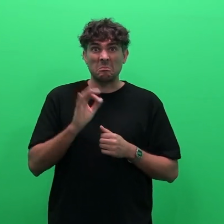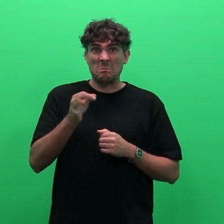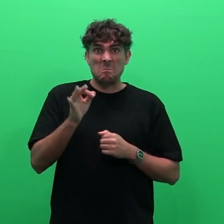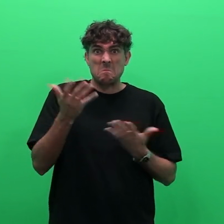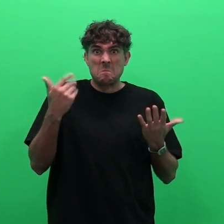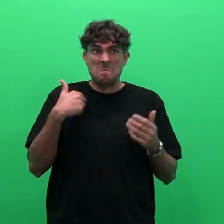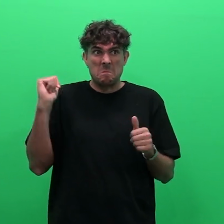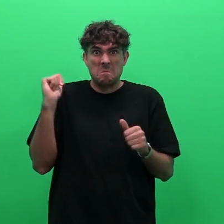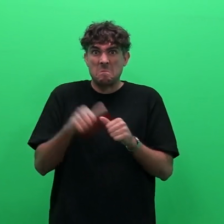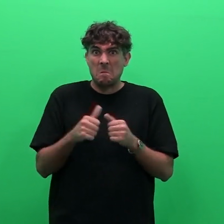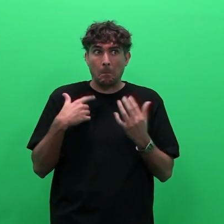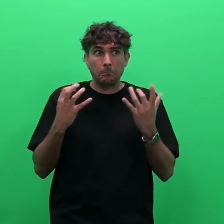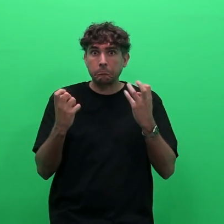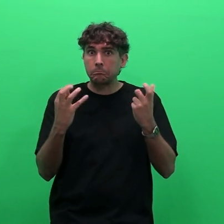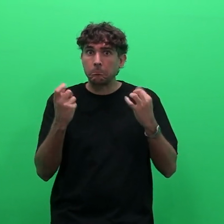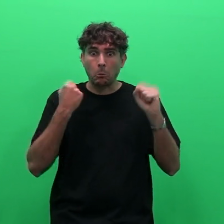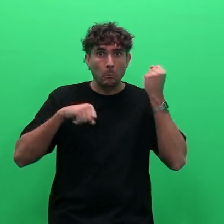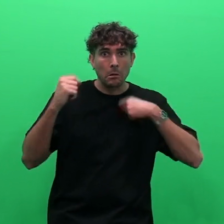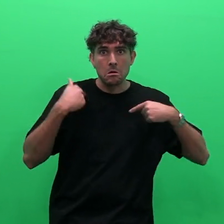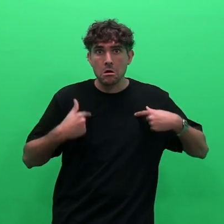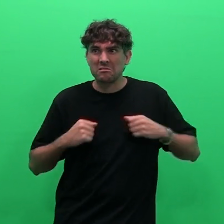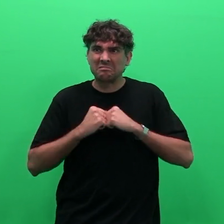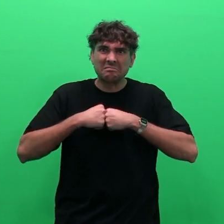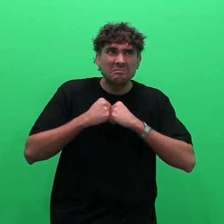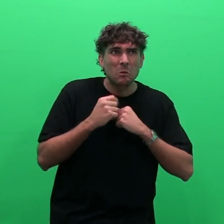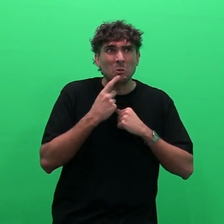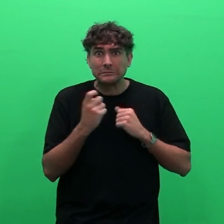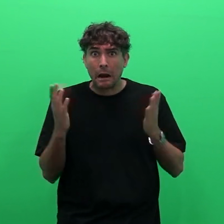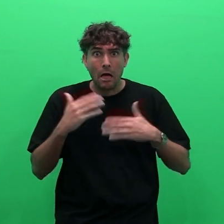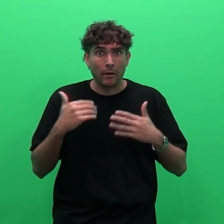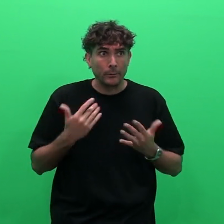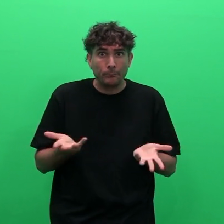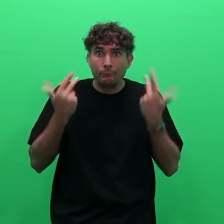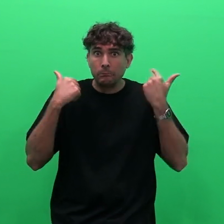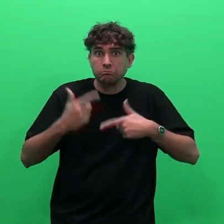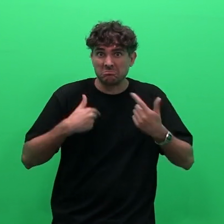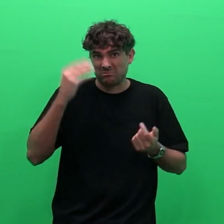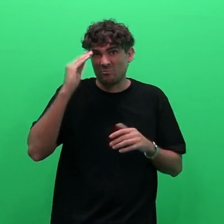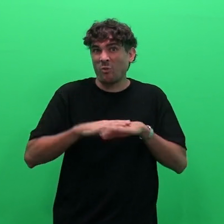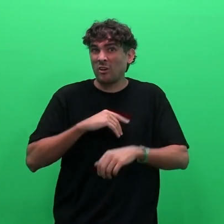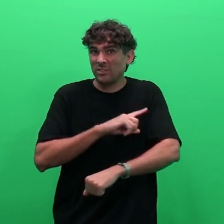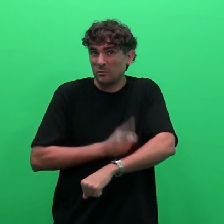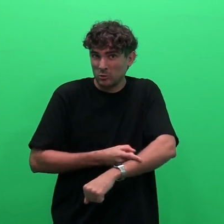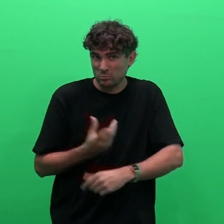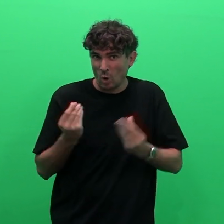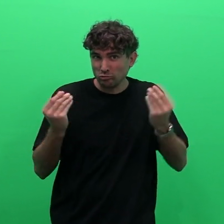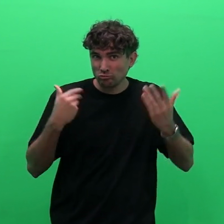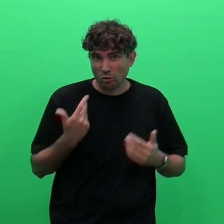Sí, no ho sé, fins ara he mogut bé els dits de les mans, m'he pogut moure bé, no m'ha costat moure les articulacions, sento que estic àgil. Penso que pot ser perquè faig molt esport.